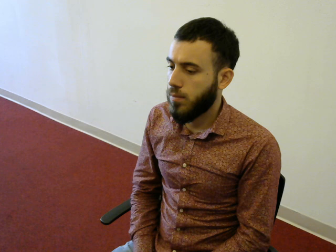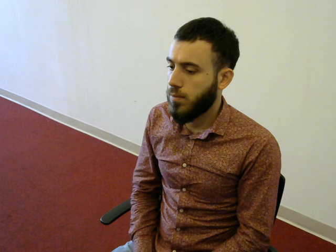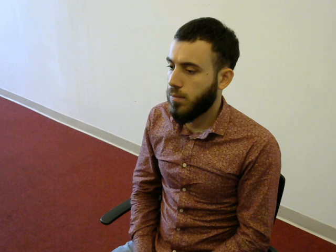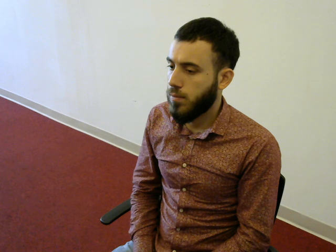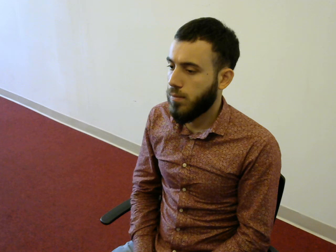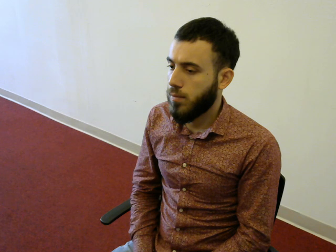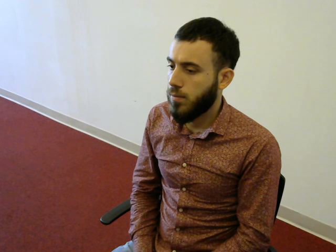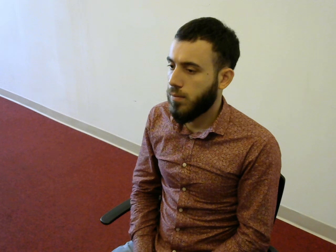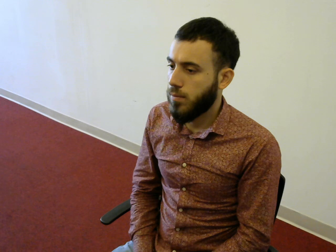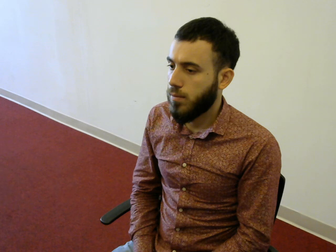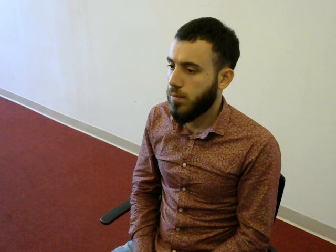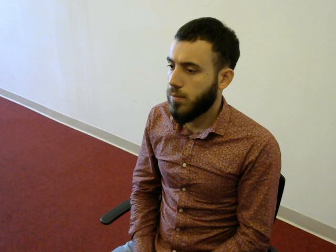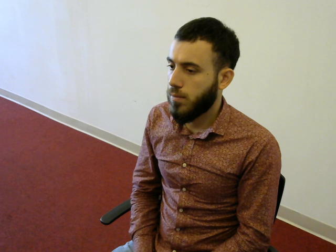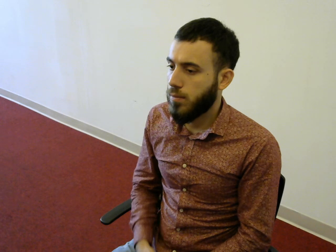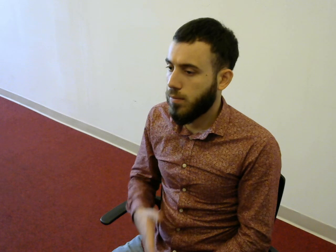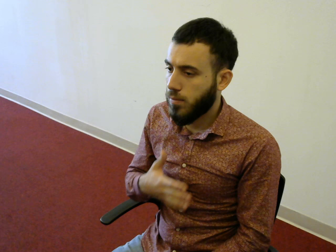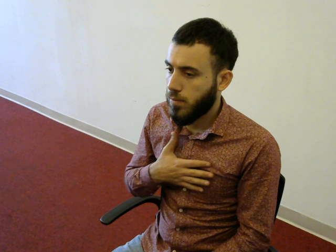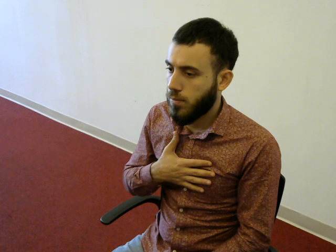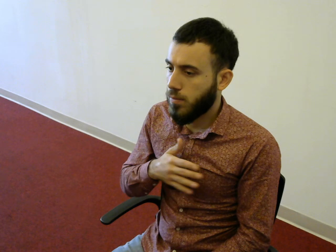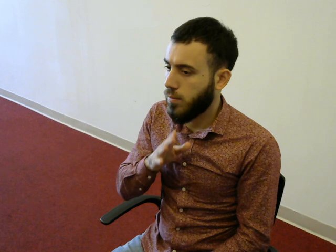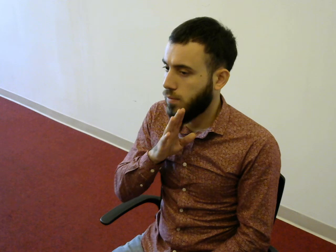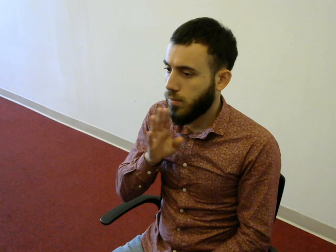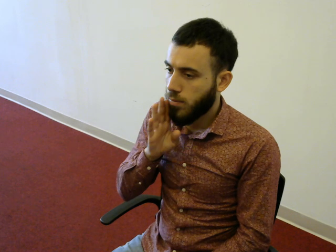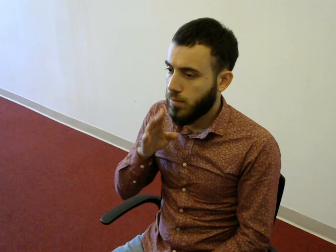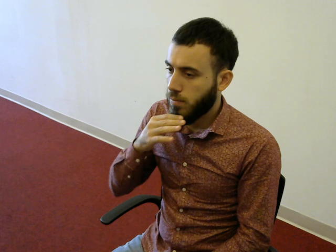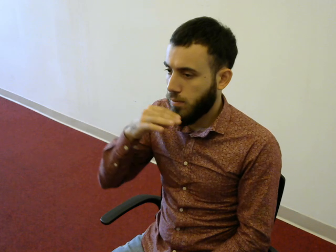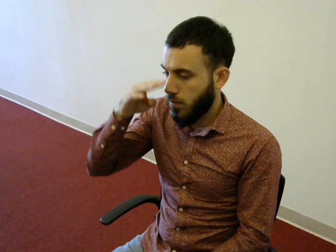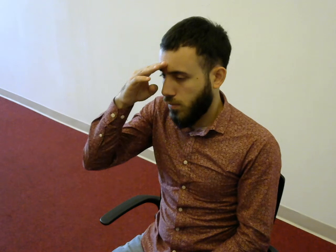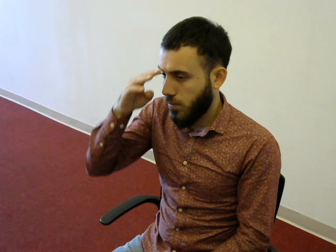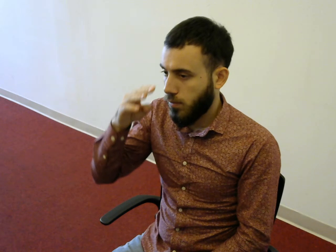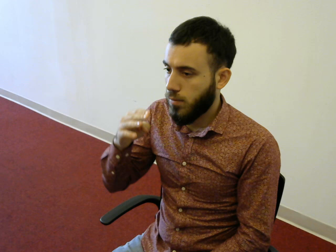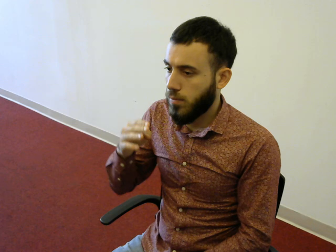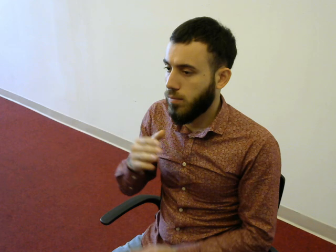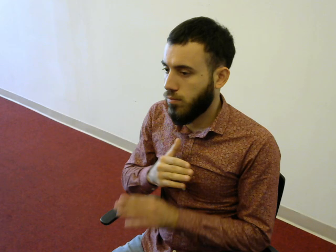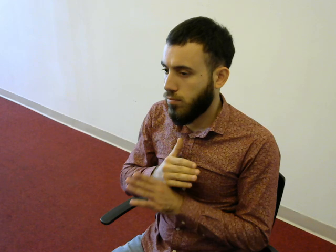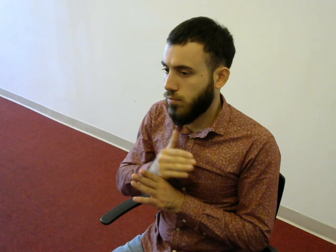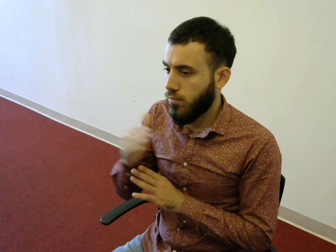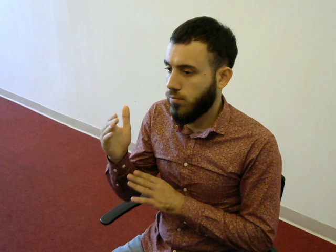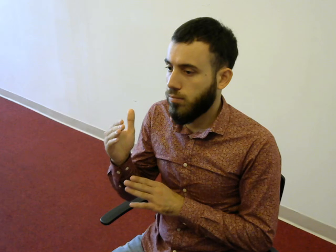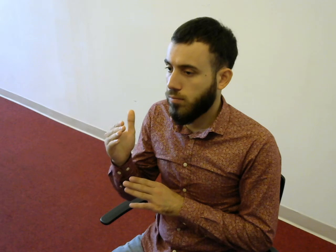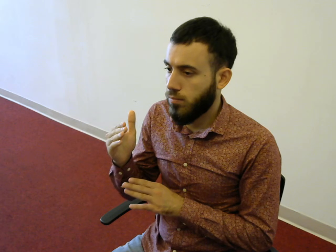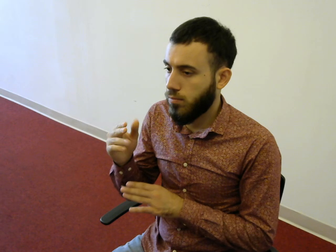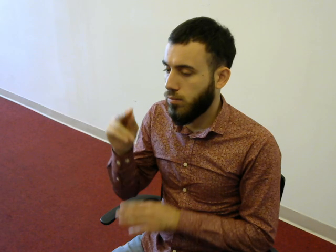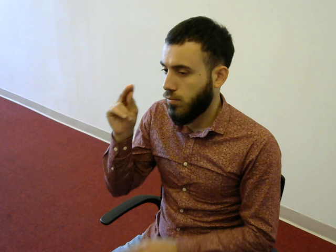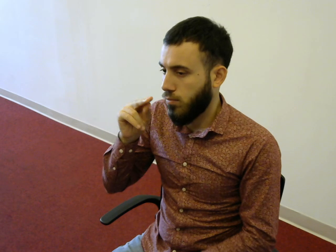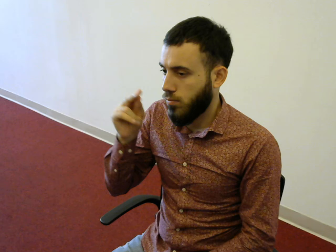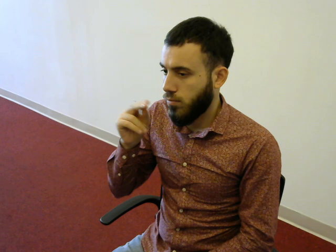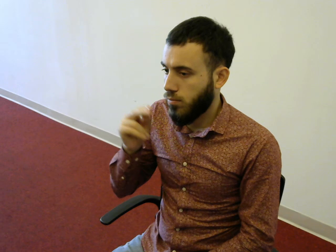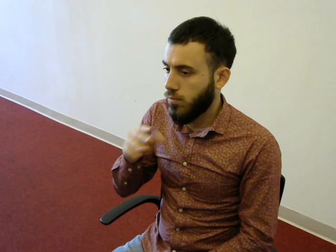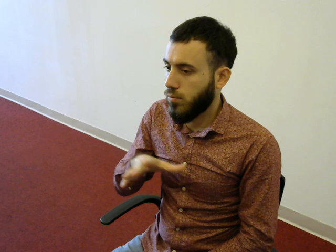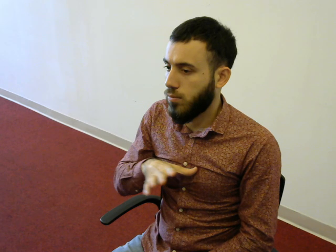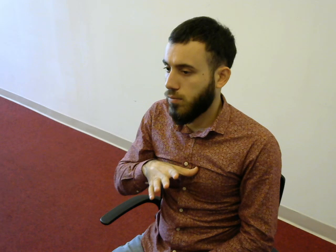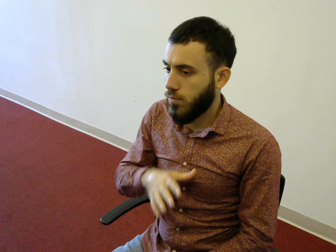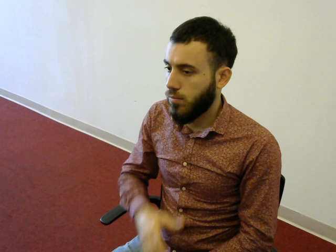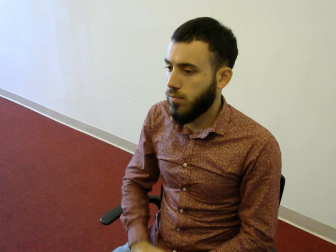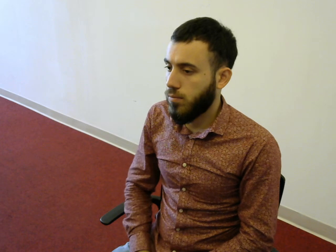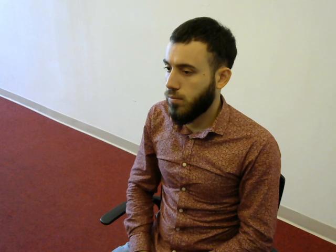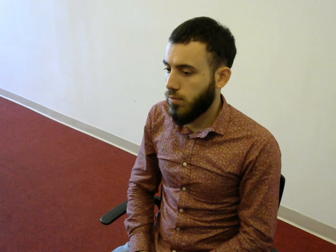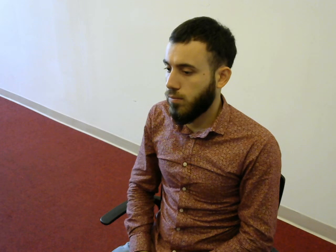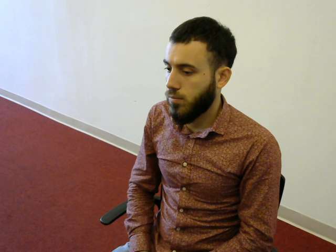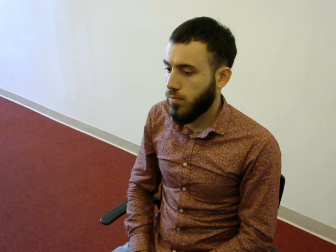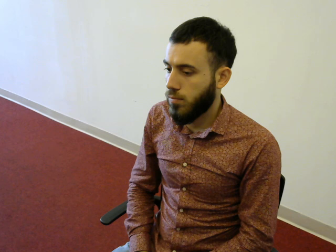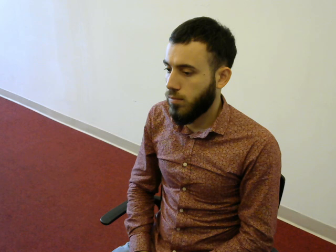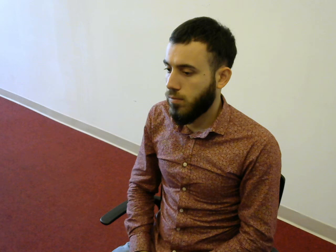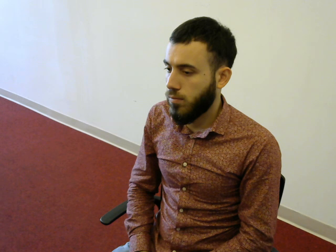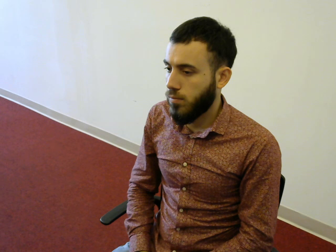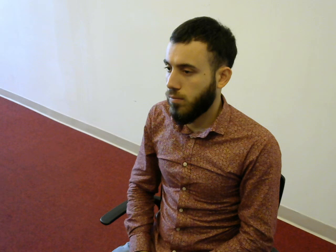Mənim valideynlərim ali təhsillidir